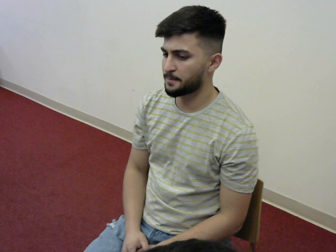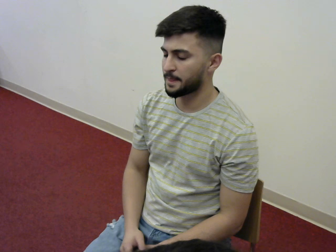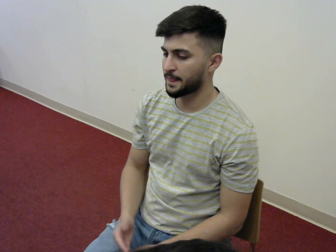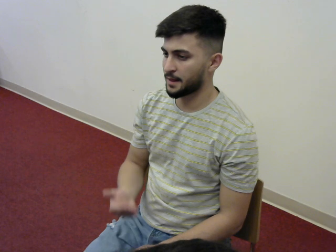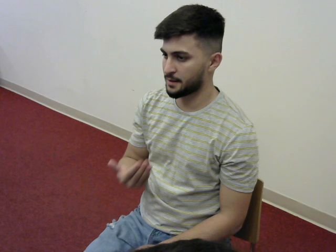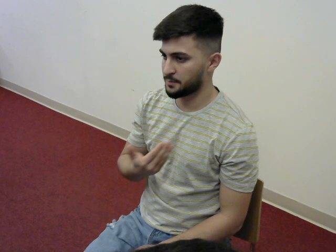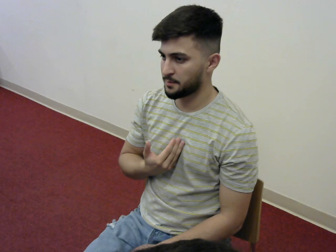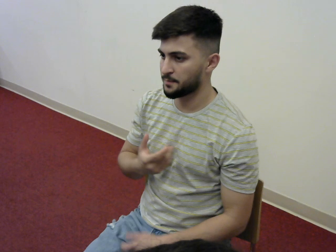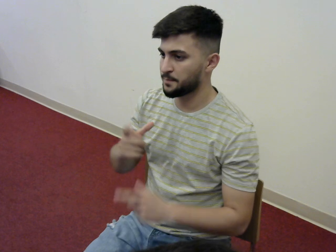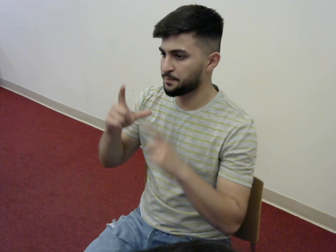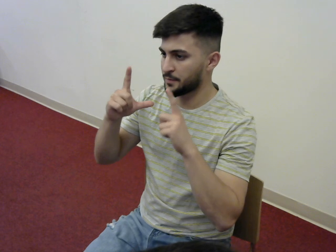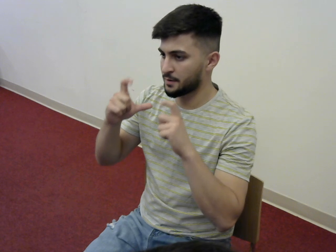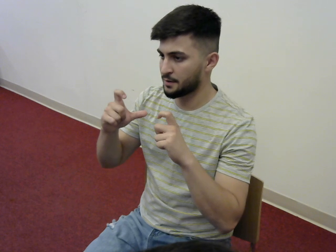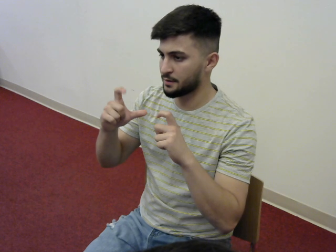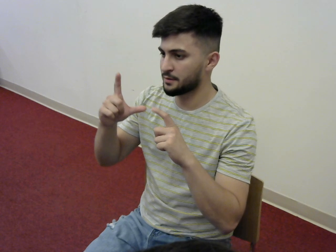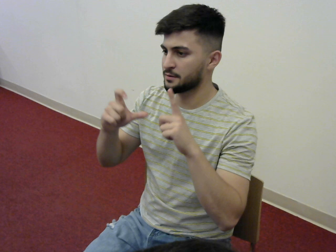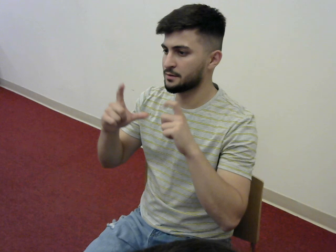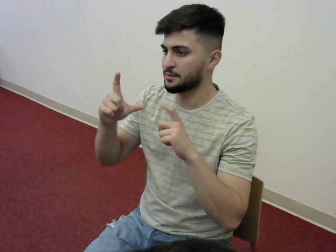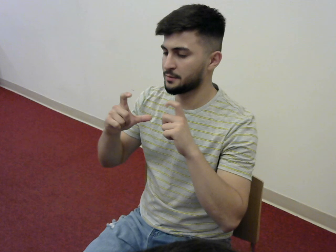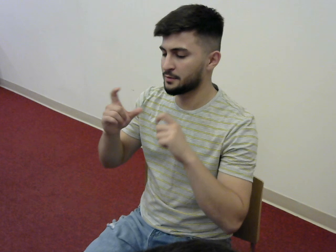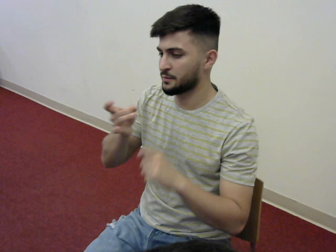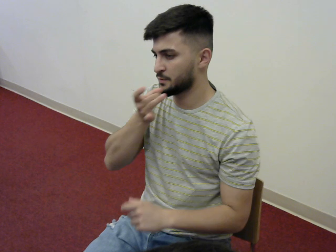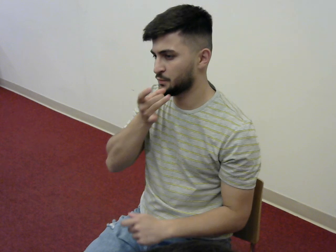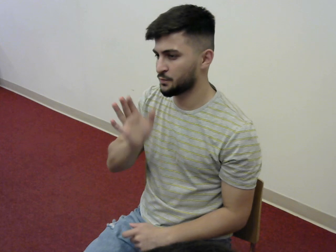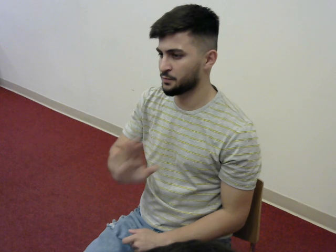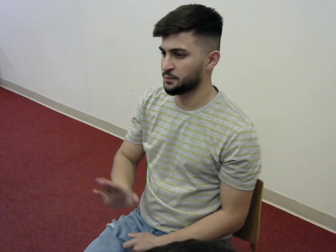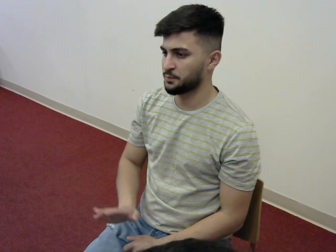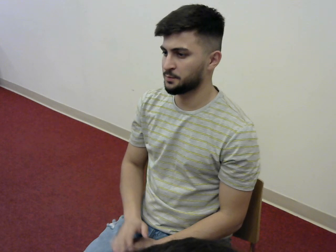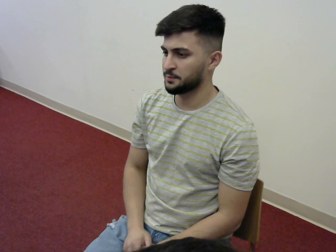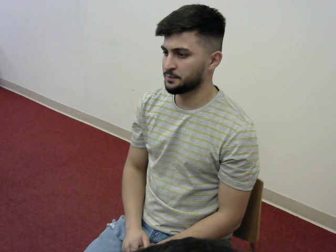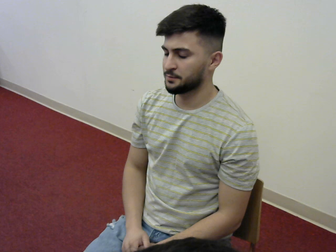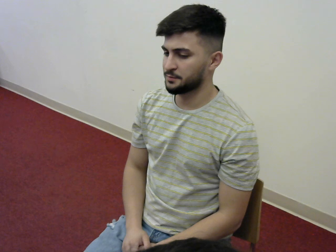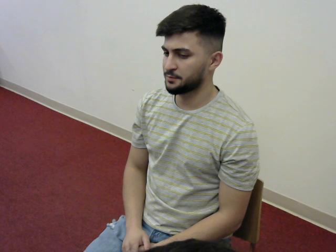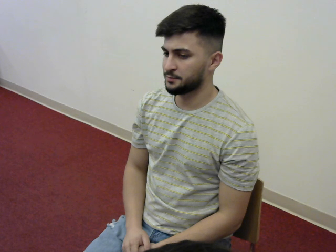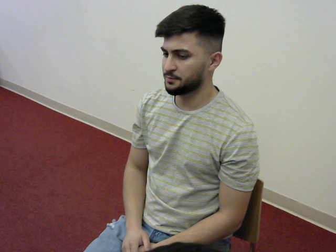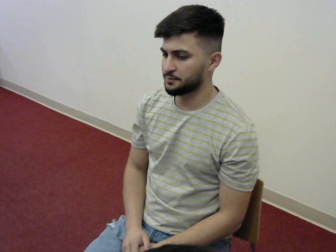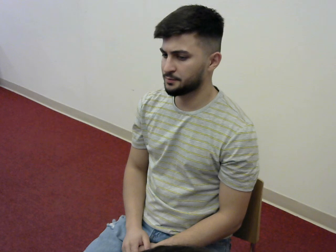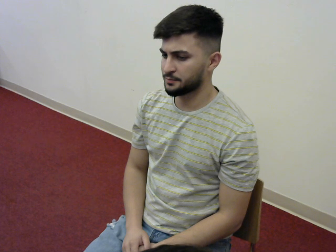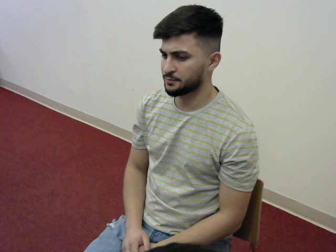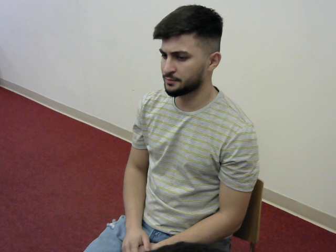Mənim şəkil çəkdirməkdən xoşum gəlir